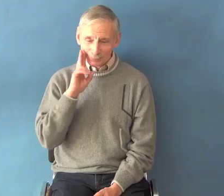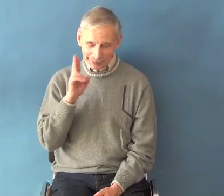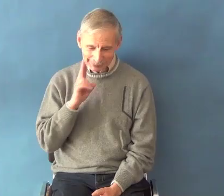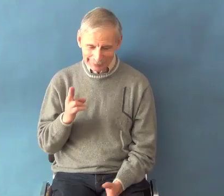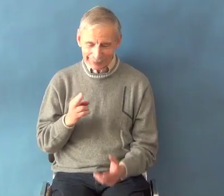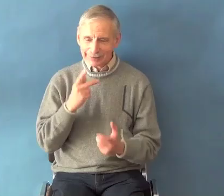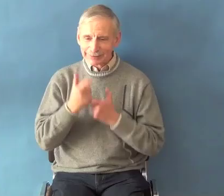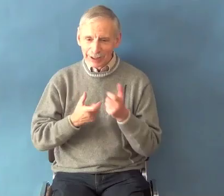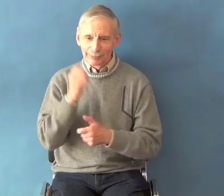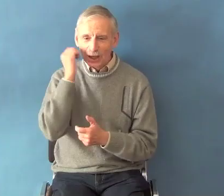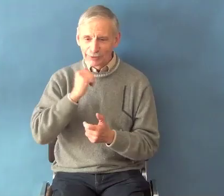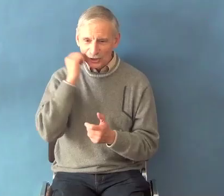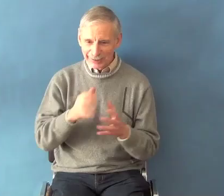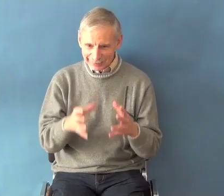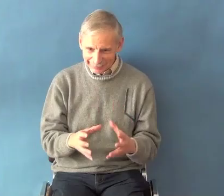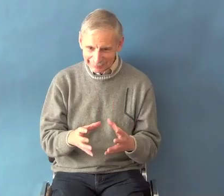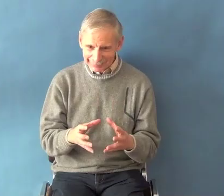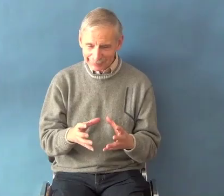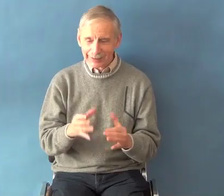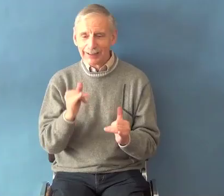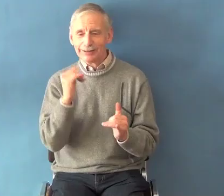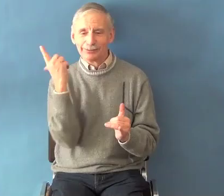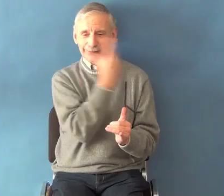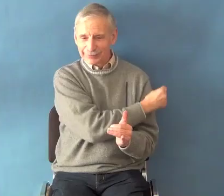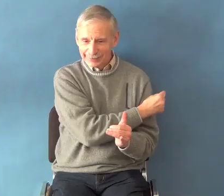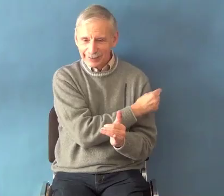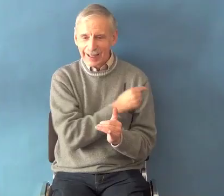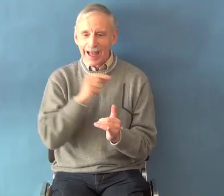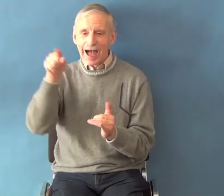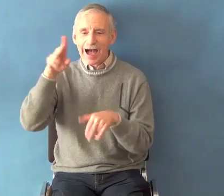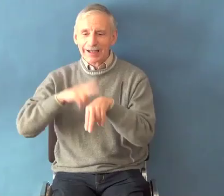Mama postawiła owoce w misce i poszła.